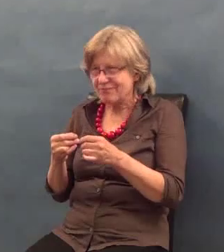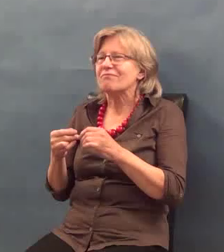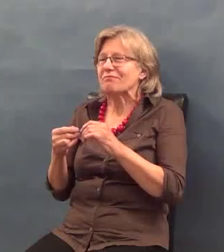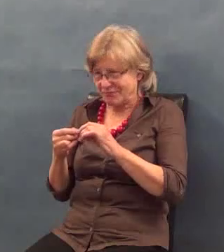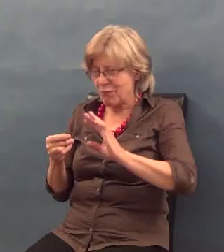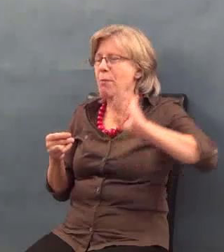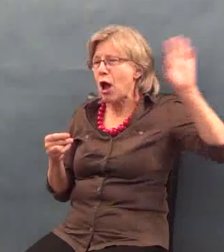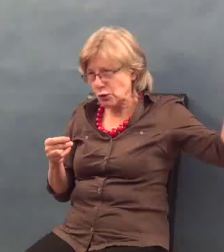Pojechała.